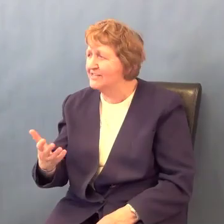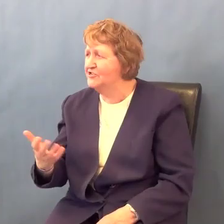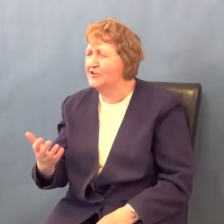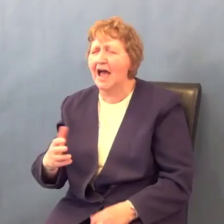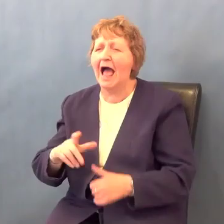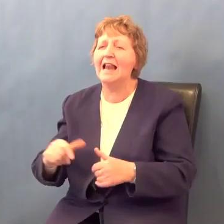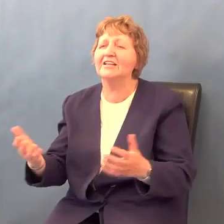Ale gdzie?